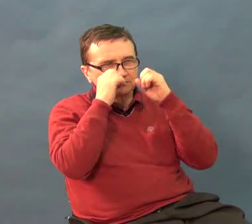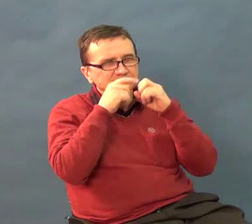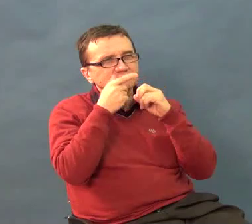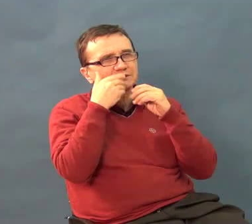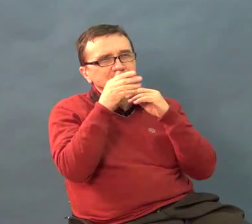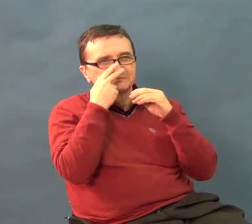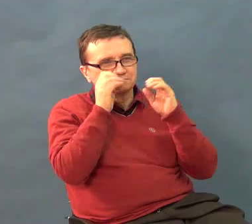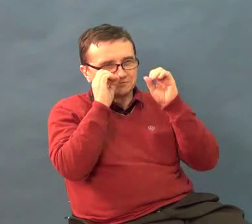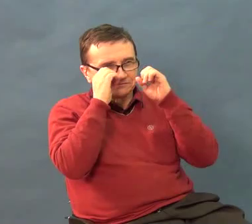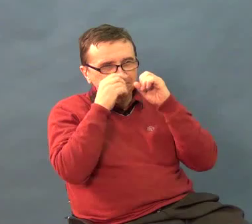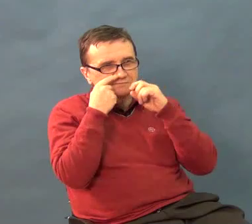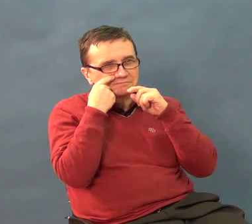Na odległość nie widzi, dlatego używa lornetki.